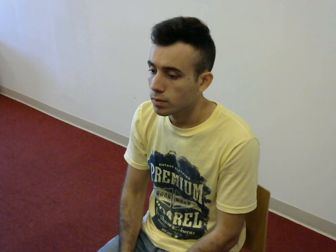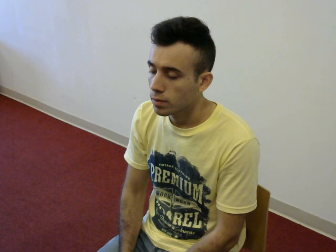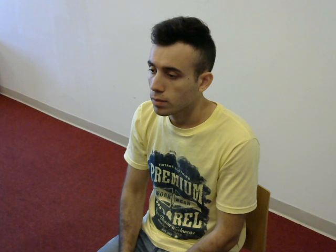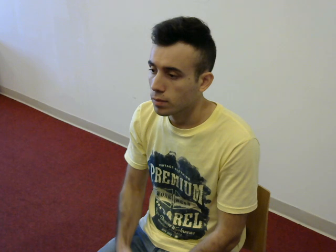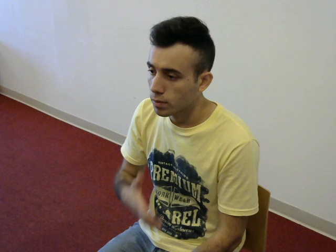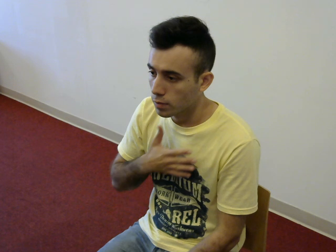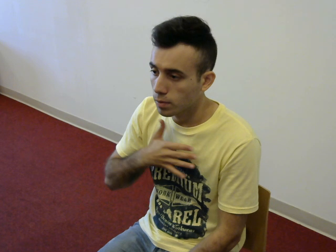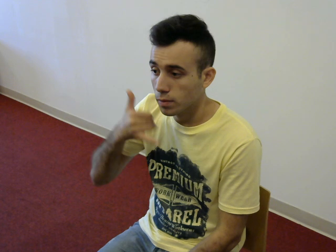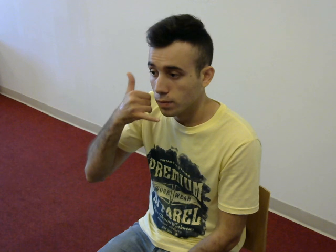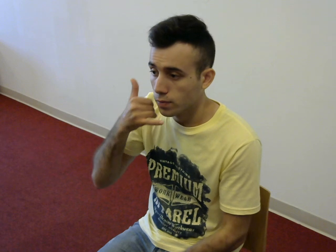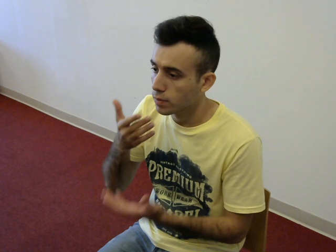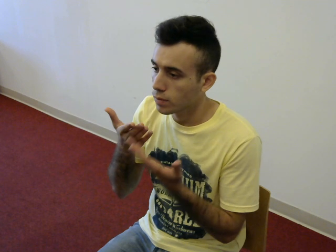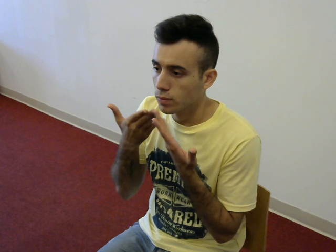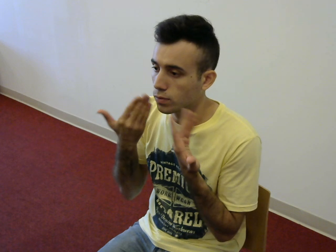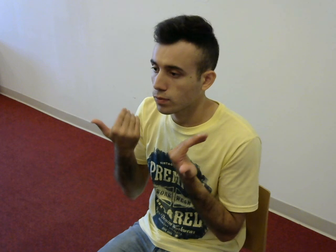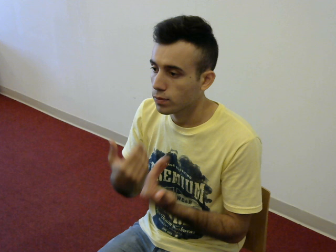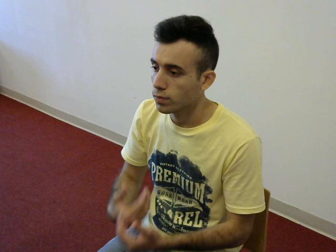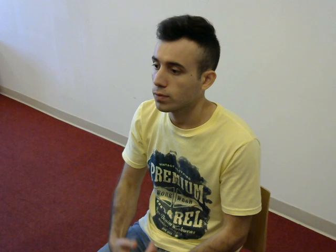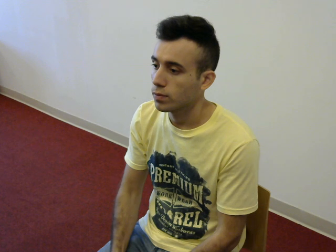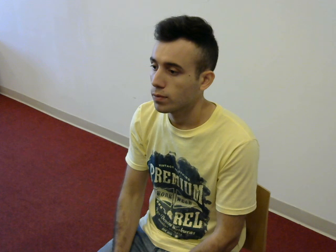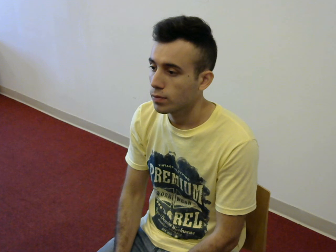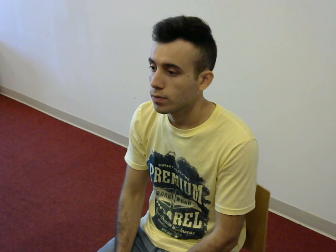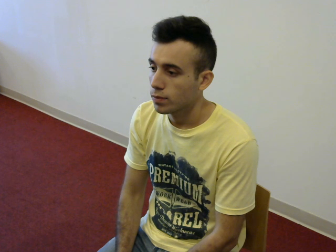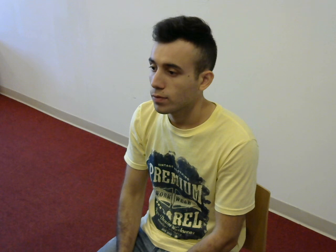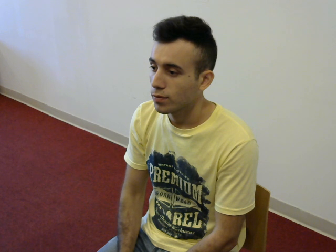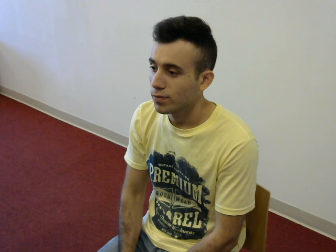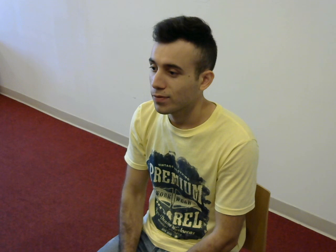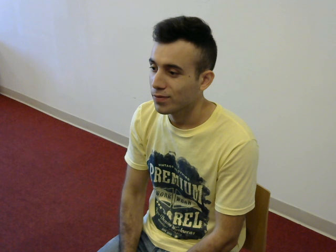Mənim telefonum yoxdur